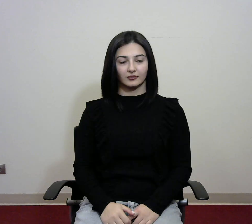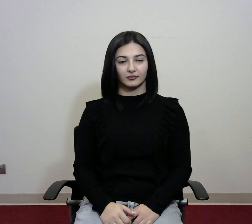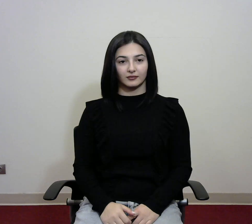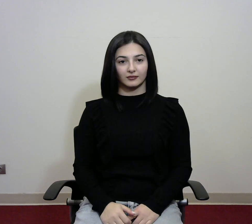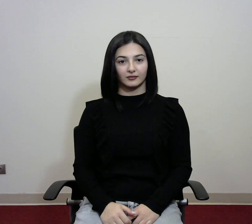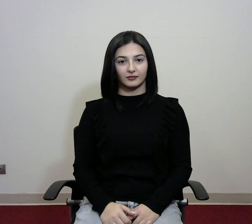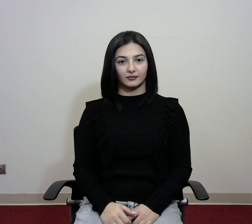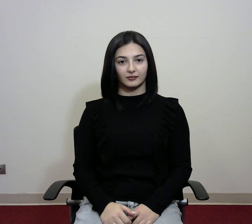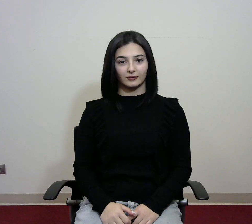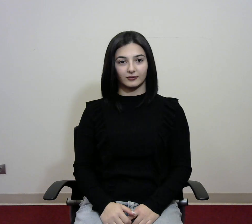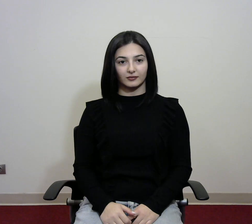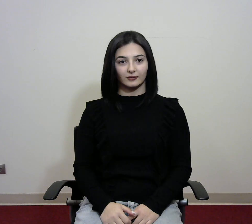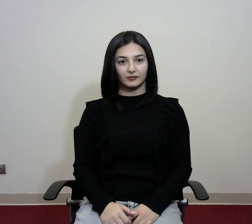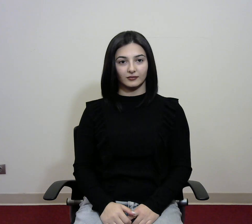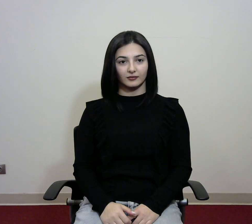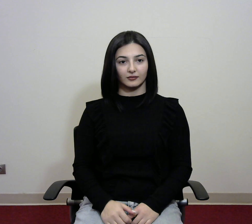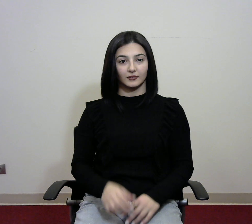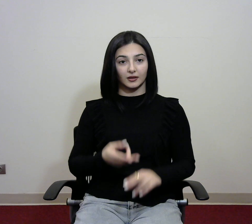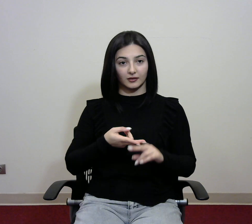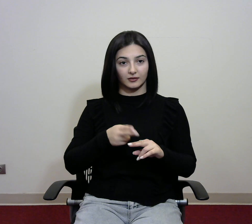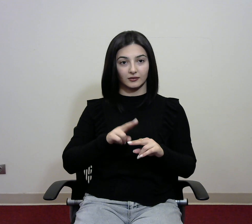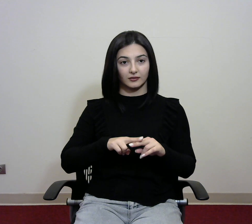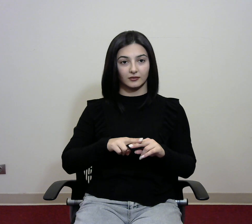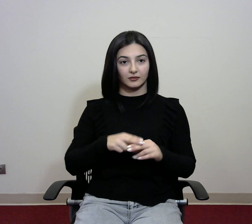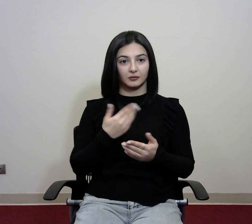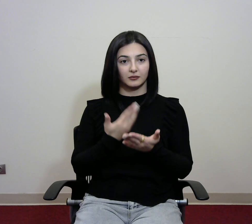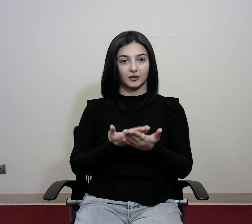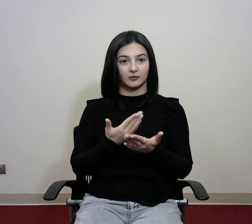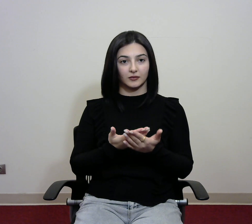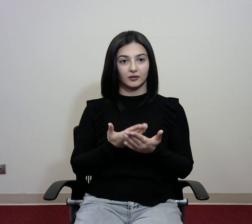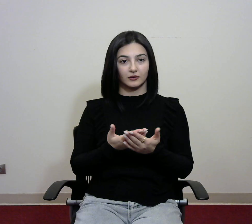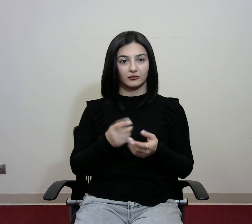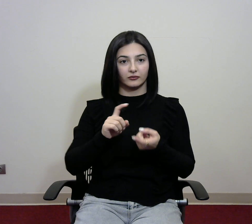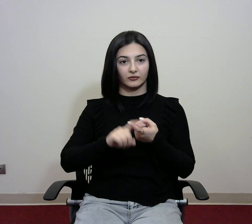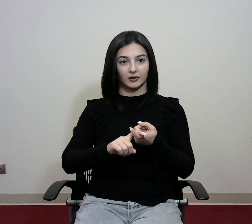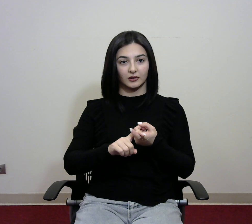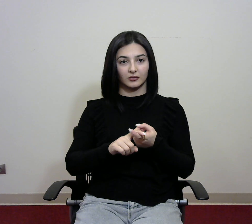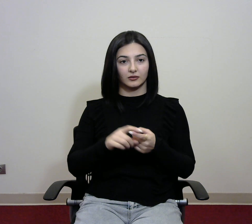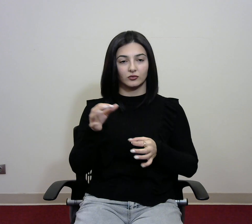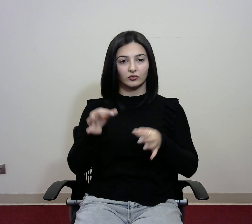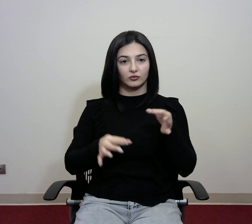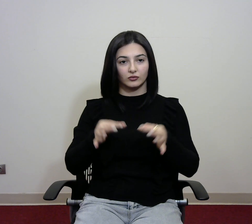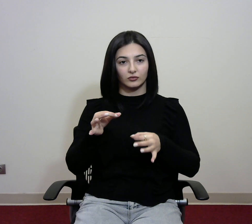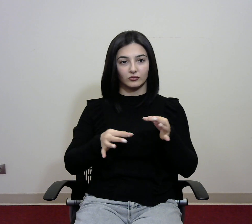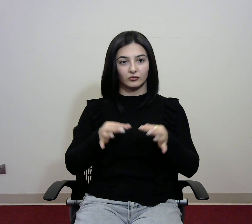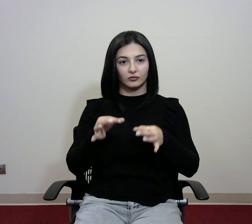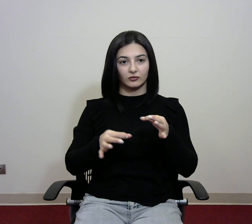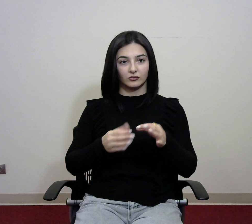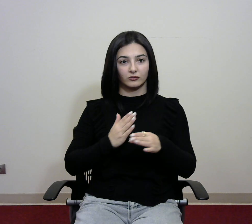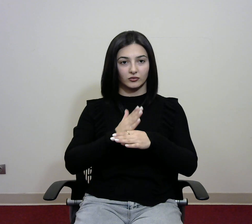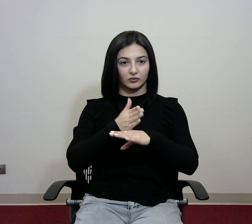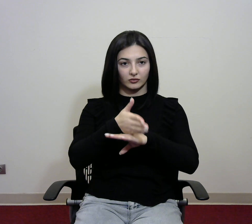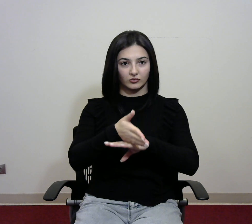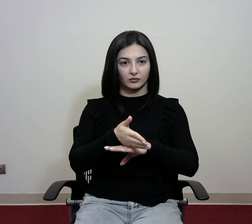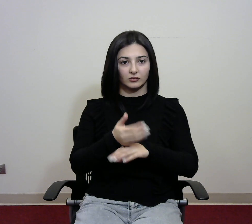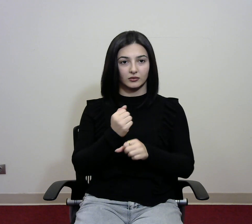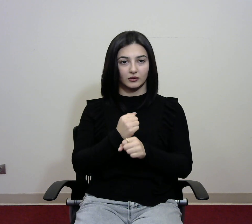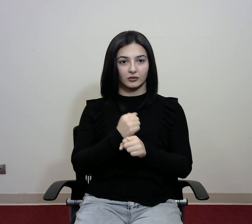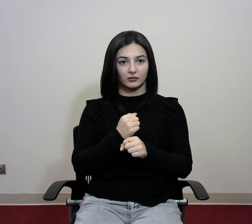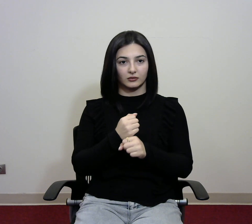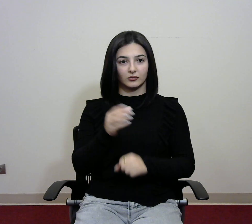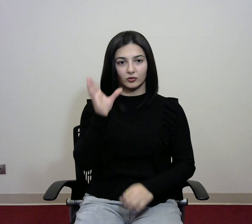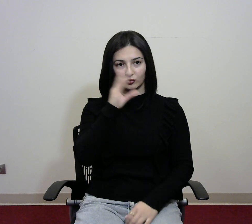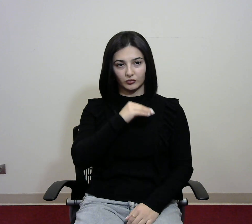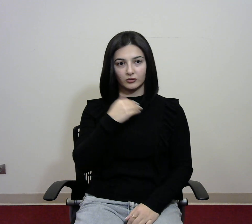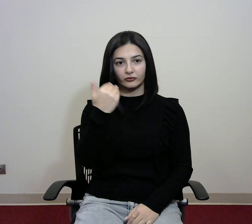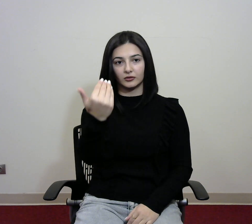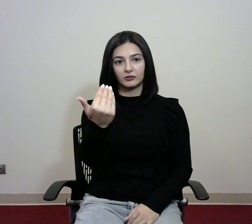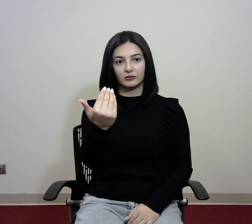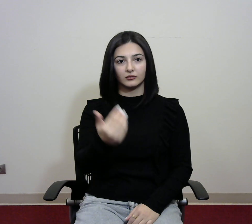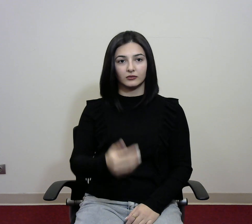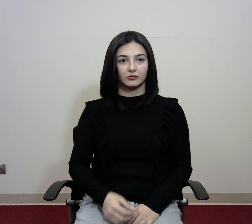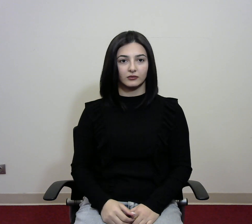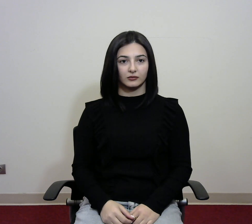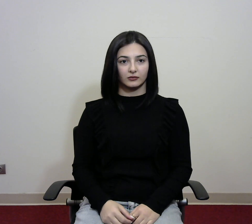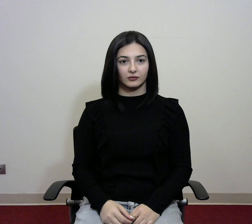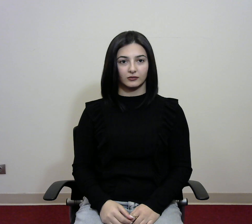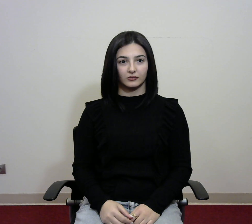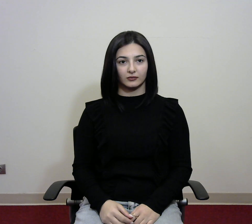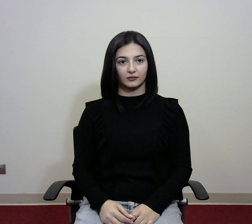Bu məsələ ilə bağlı məhkəməyə müraciət edə bilərsiniz